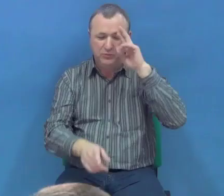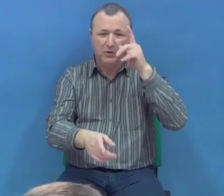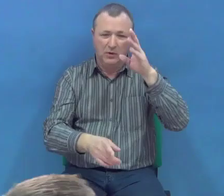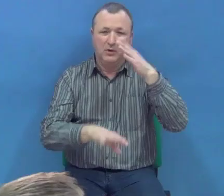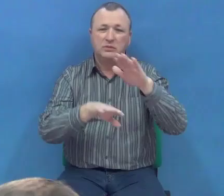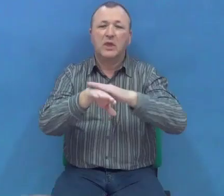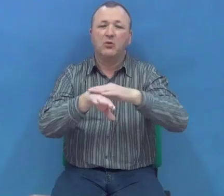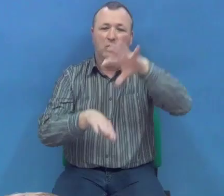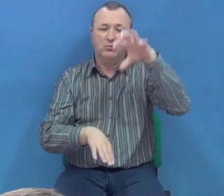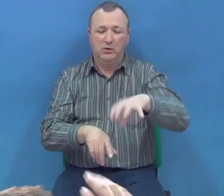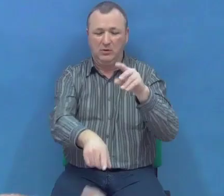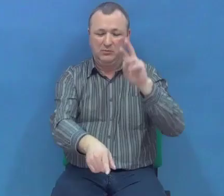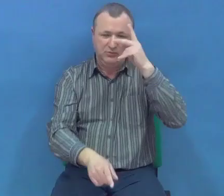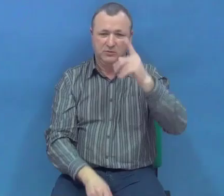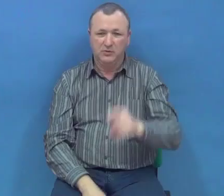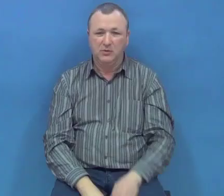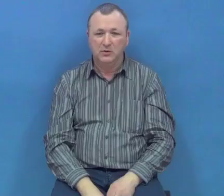Rozpoznaję to, to jest miejsce dla naturystów.